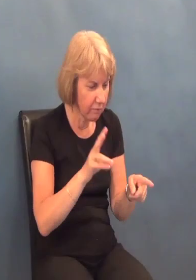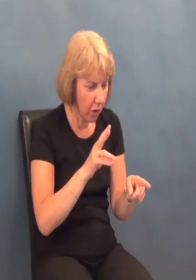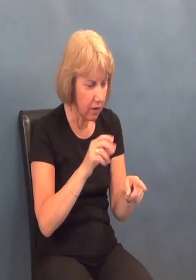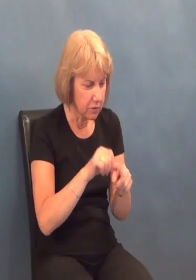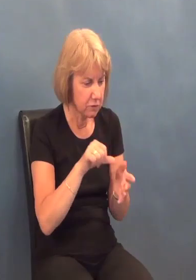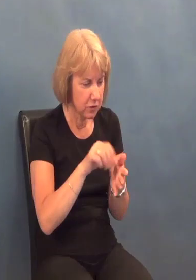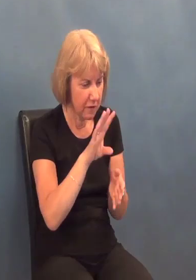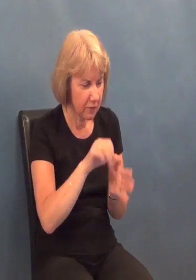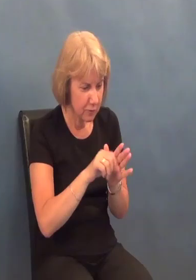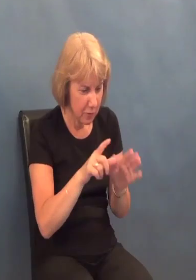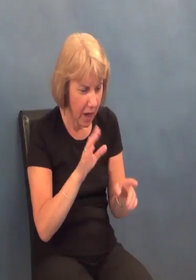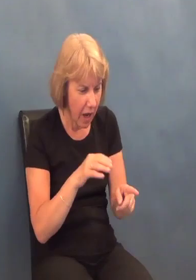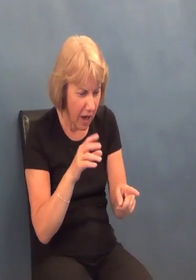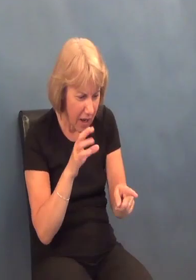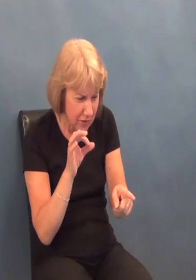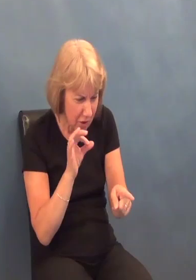Wtorek - w środku dnia jest przerwa, od czwartej do siódmej, dobra.